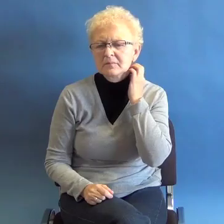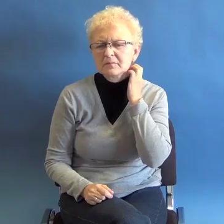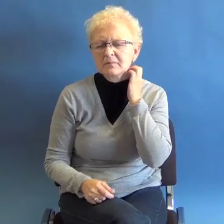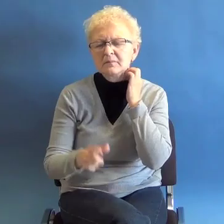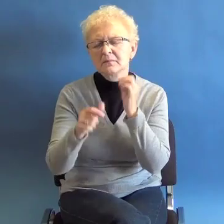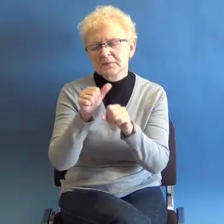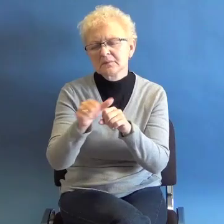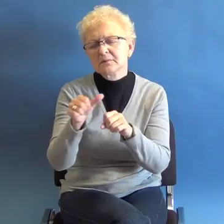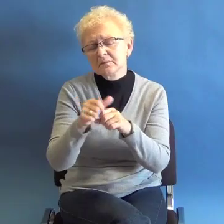Jest niebezpiecznie.